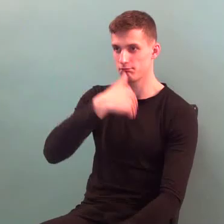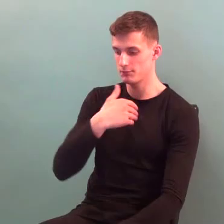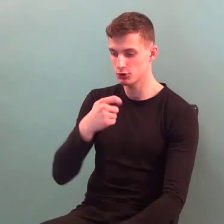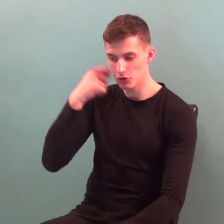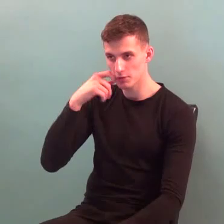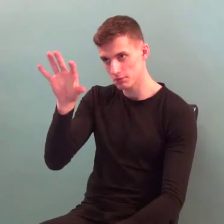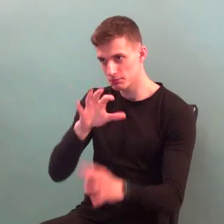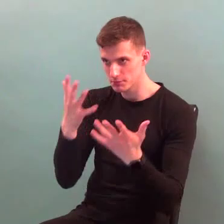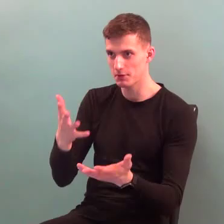Chcesz obejrzeć dziadka?